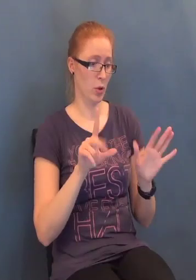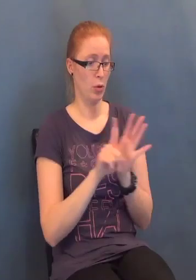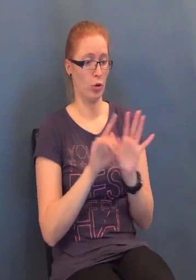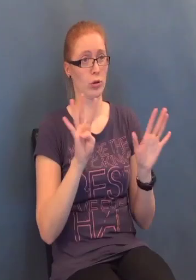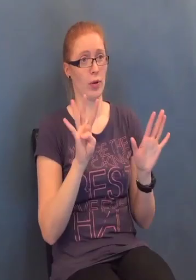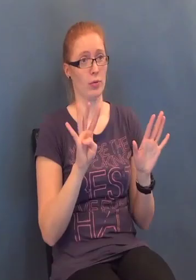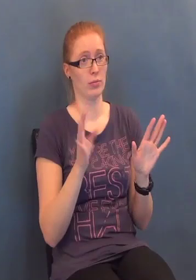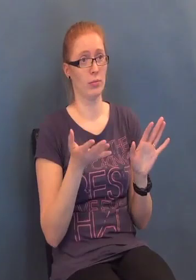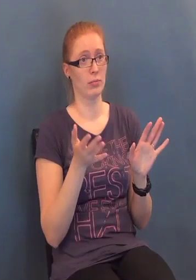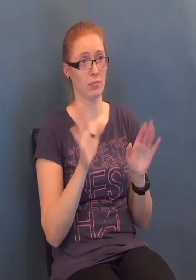O ósmej do dziewiątej.